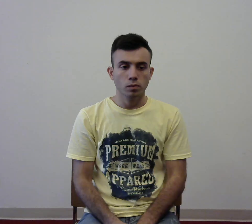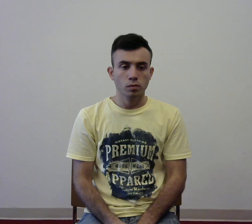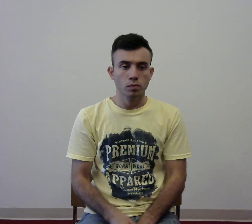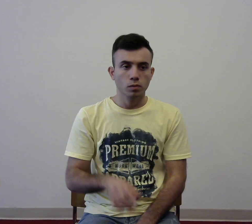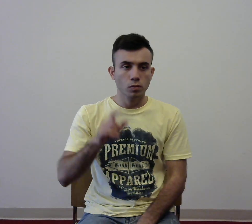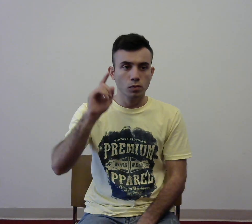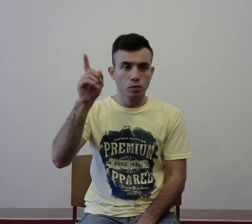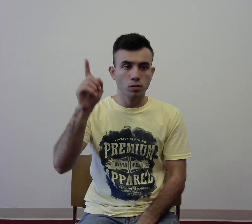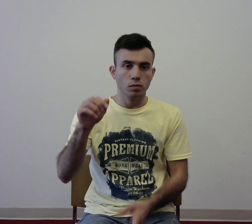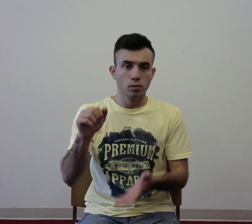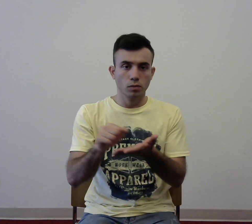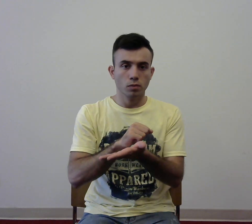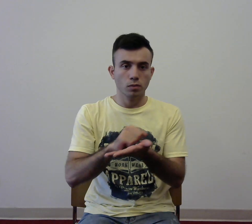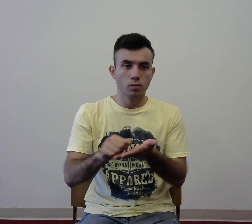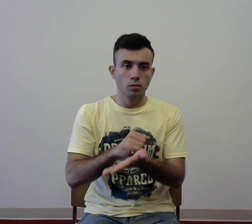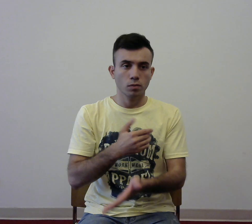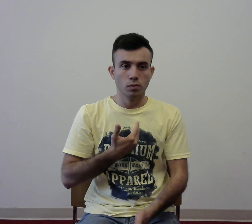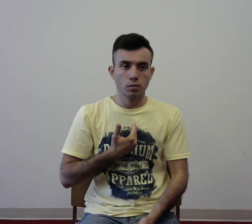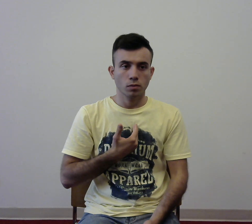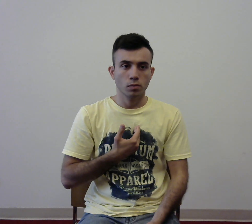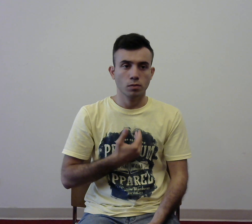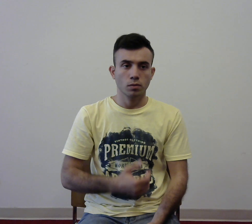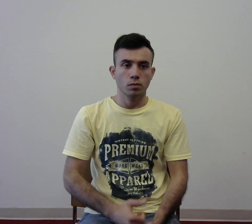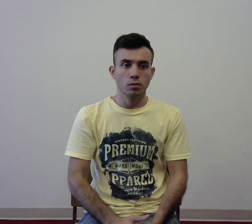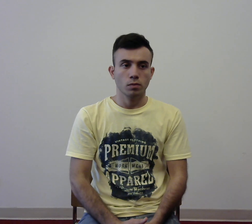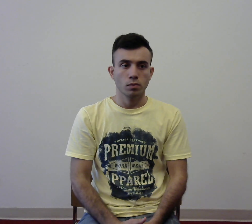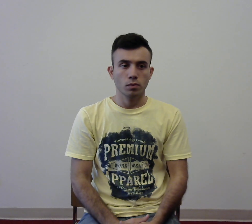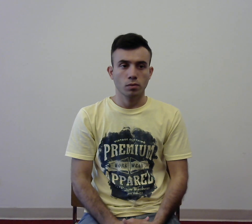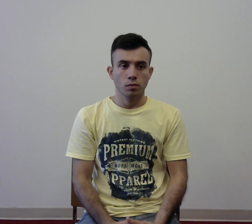Onun sənədləri məndədir